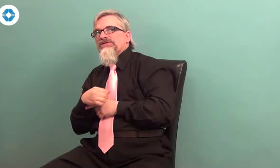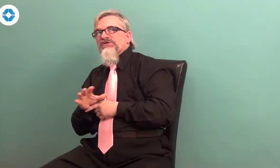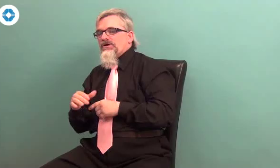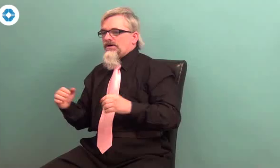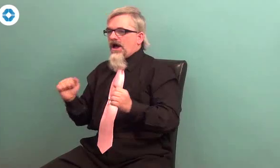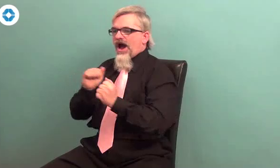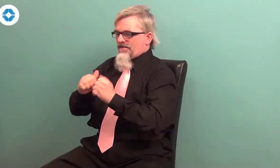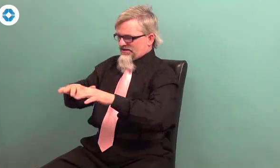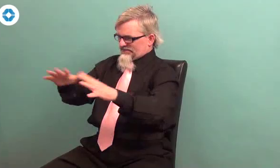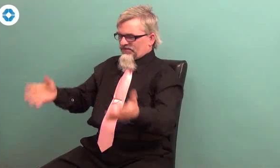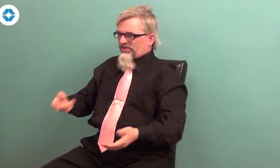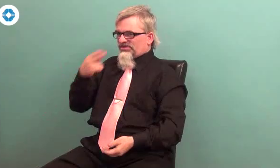Stoi duży kamień, zza którego nic nie widać.